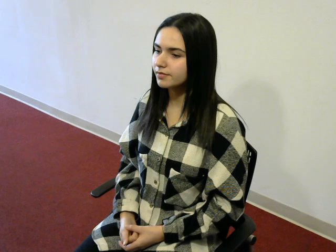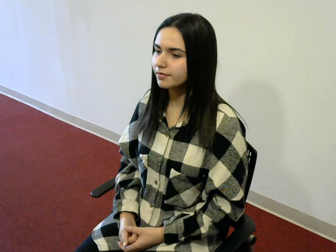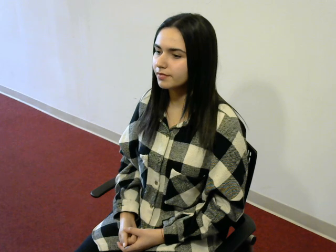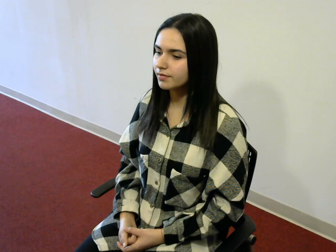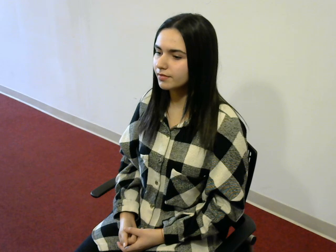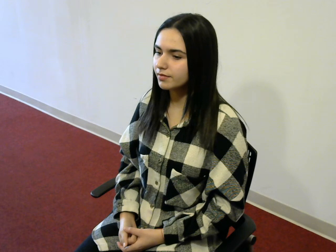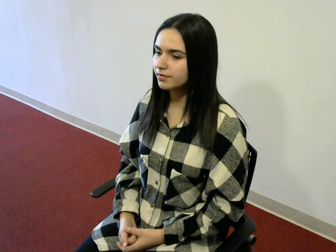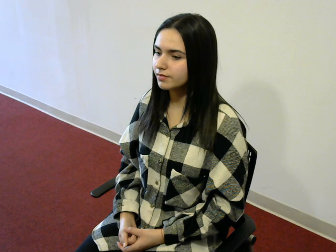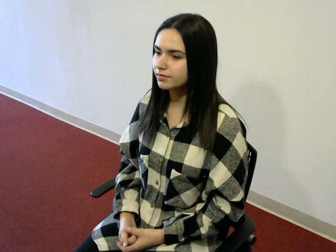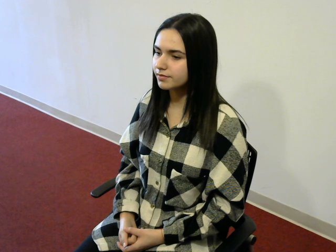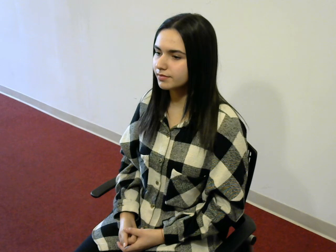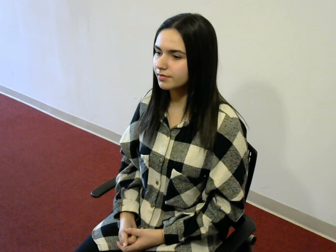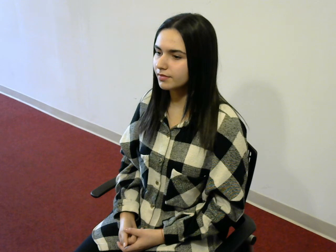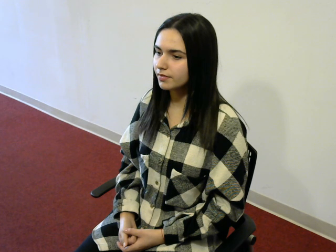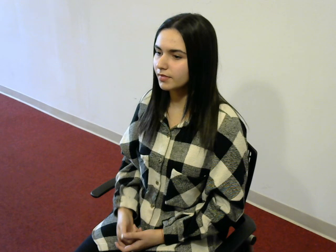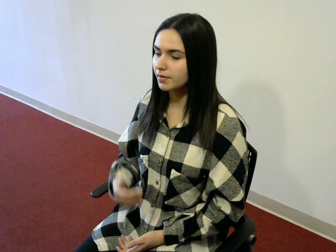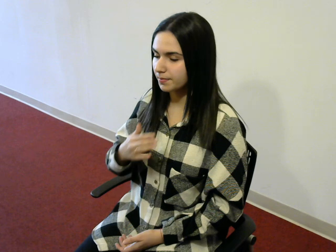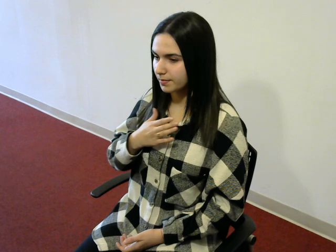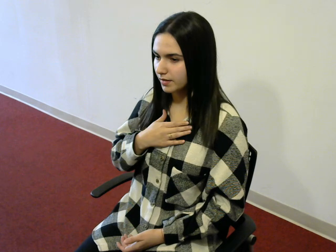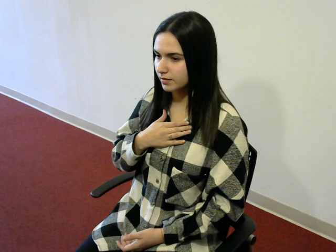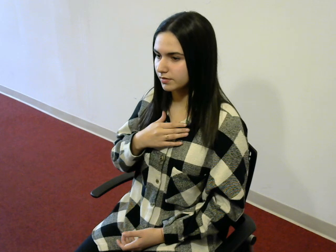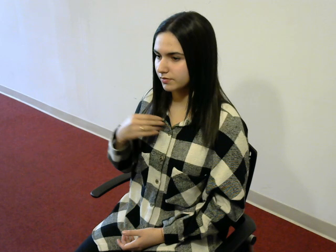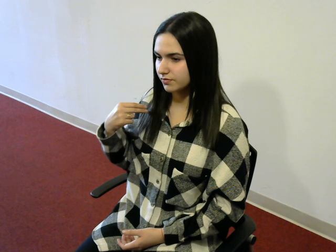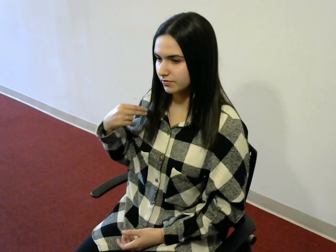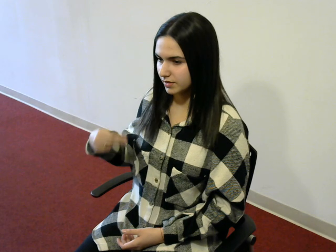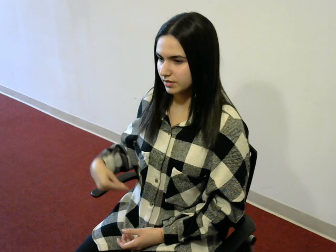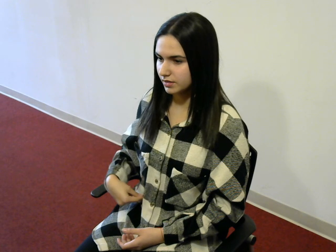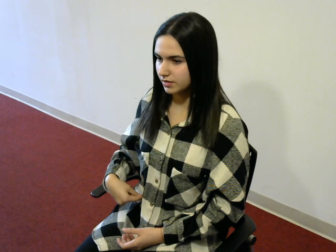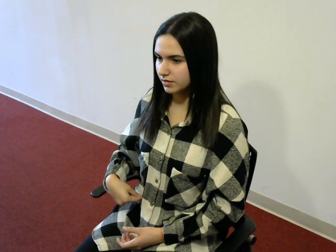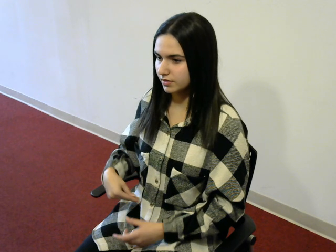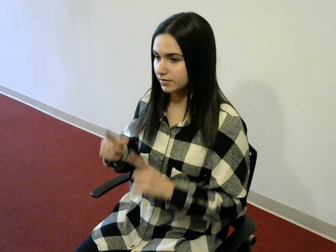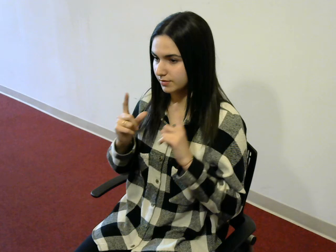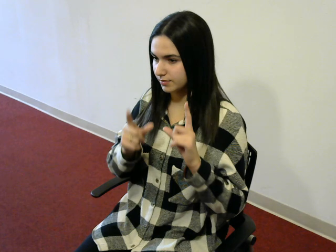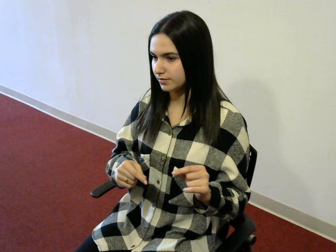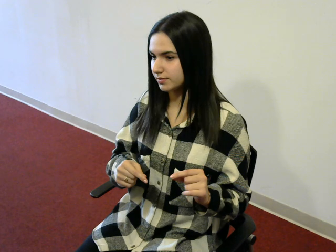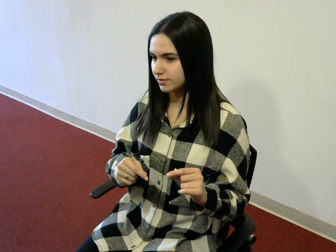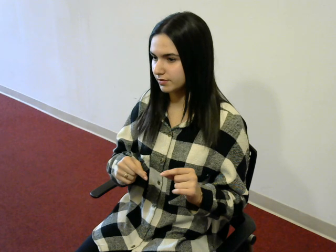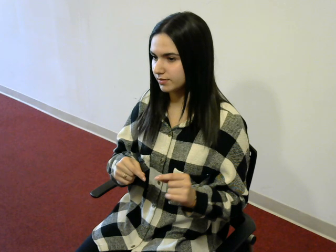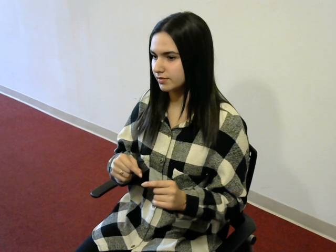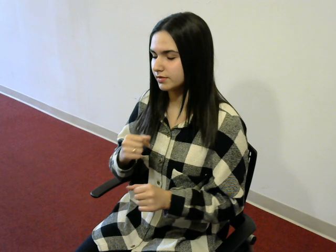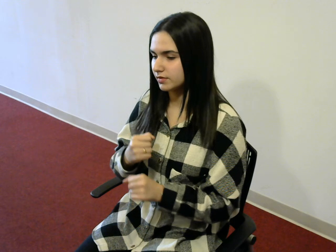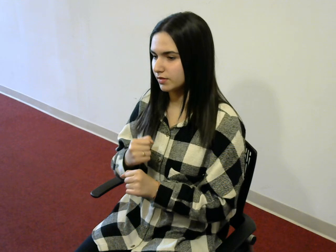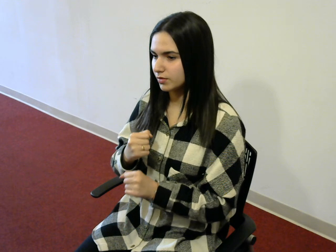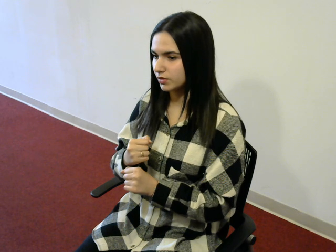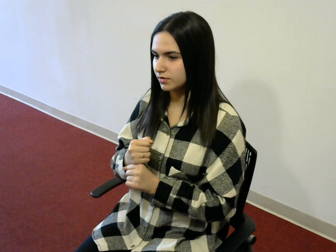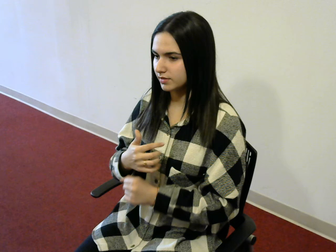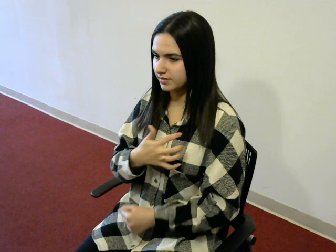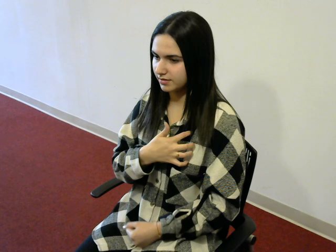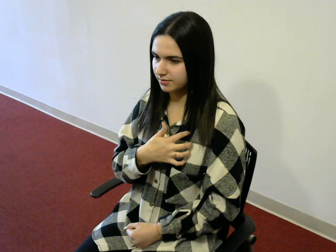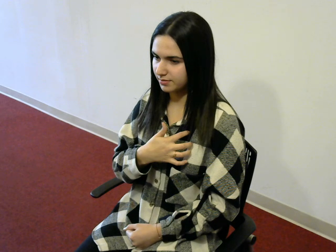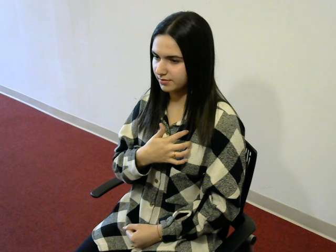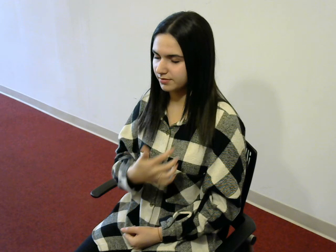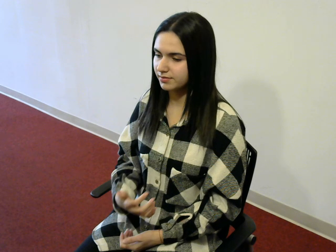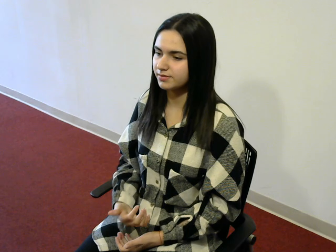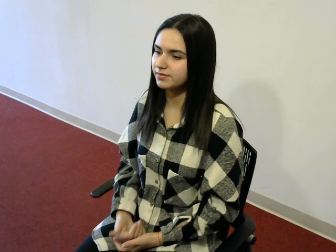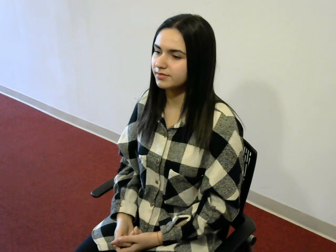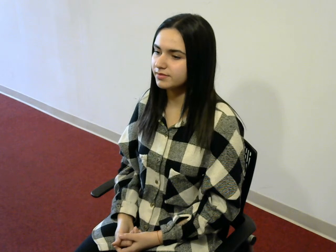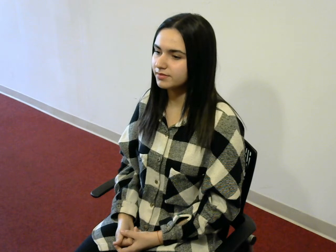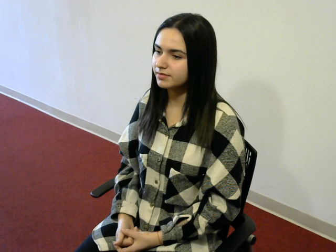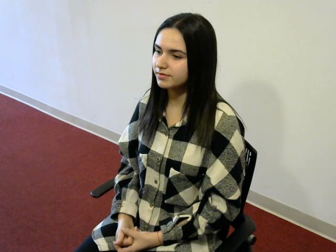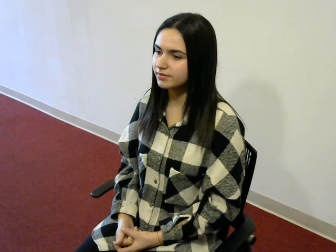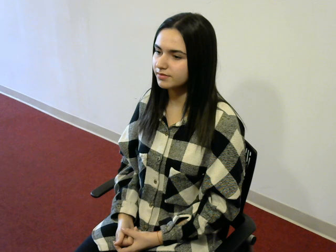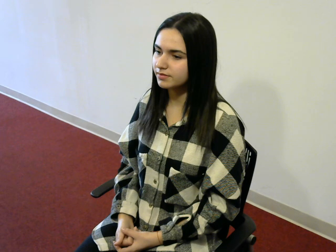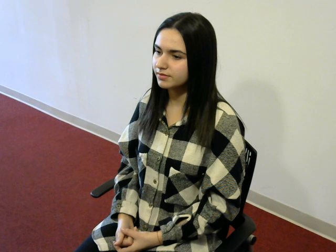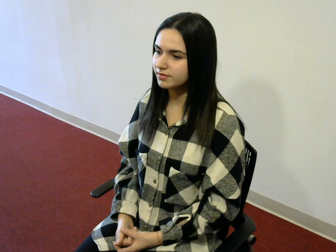Mən Fransaya səyahet etmək istəyirəm